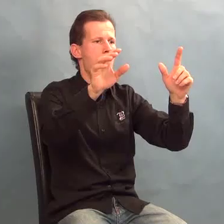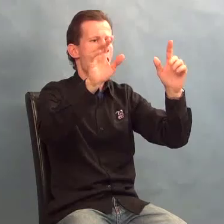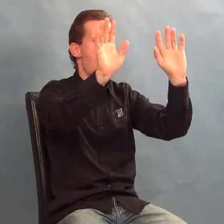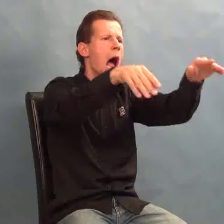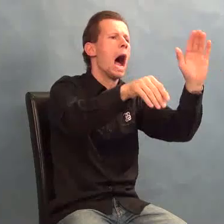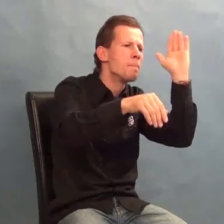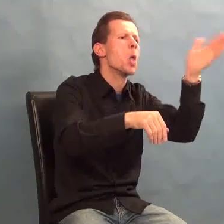A potem?